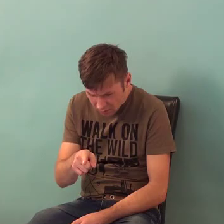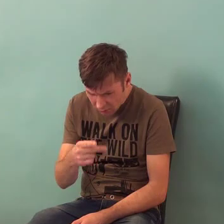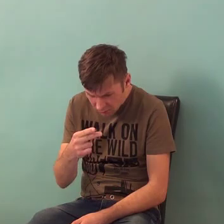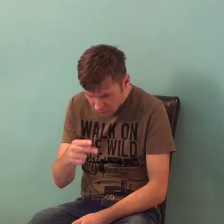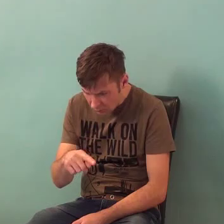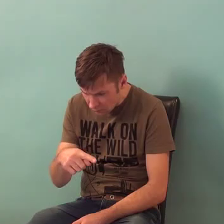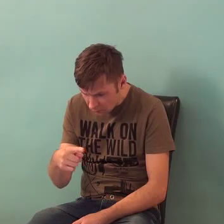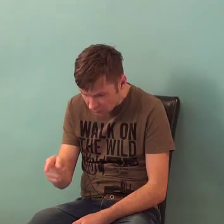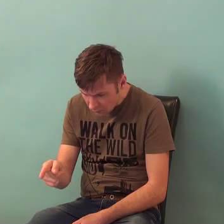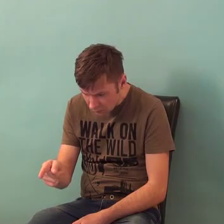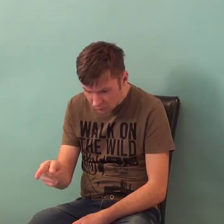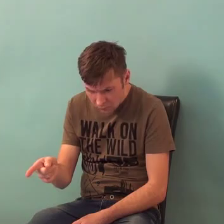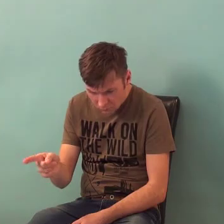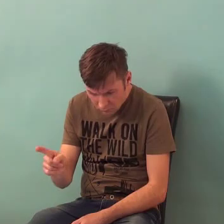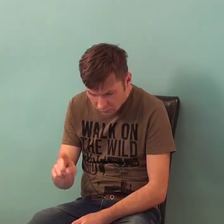Widzę następne i z powrotem.